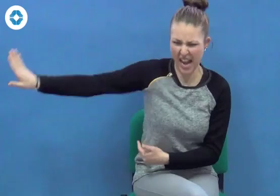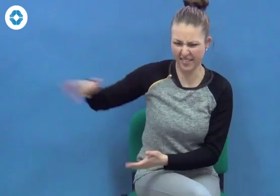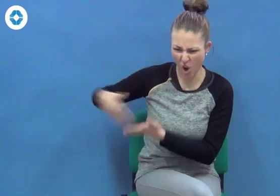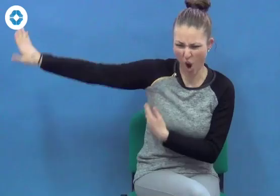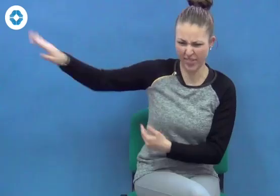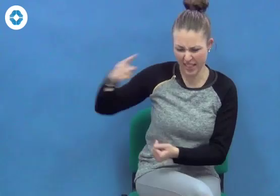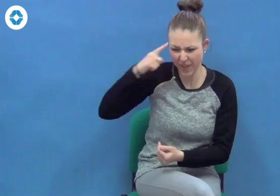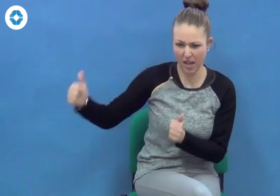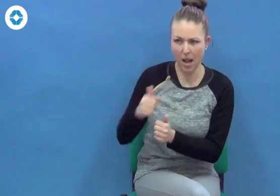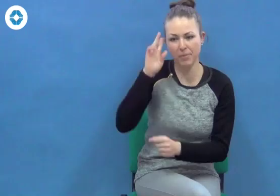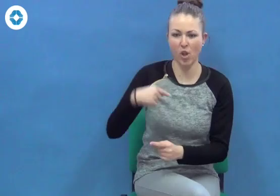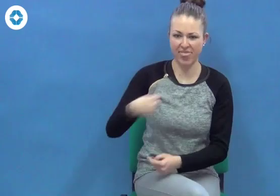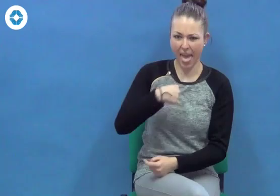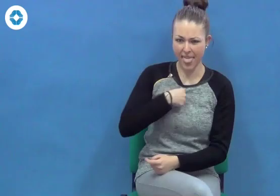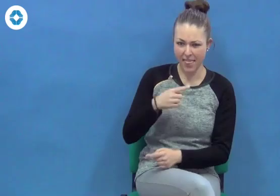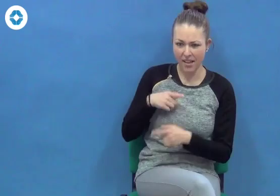Wie, że jeśli pójdą razem, będzie oskarżony o to, że namawiał chłopca.